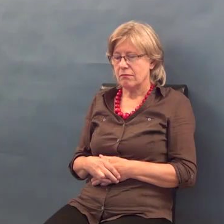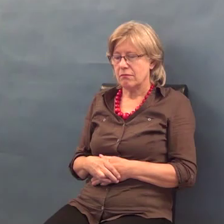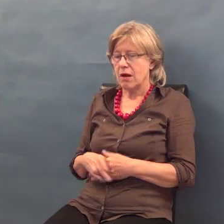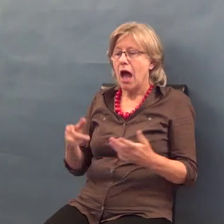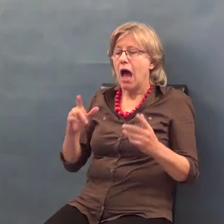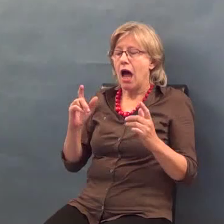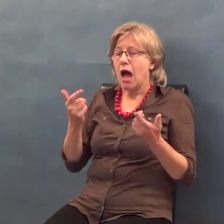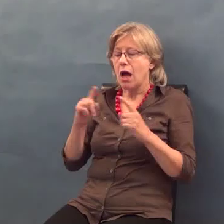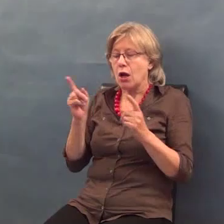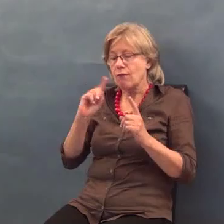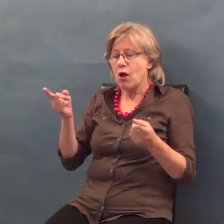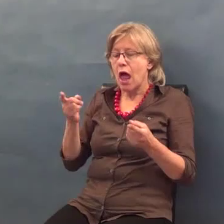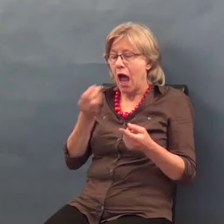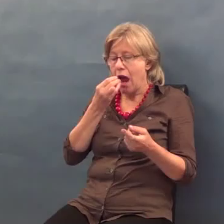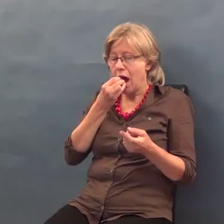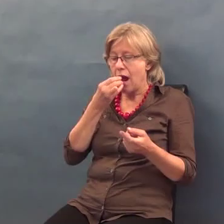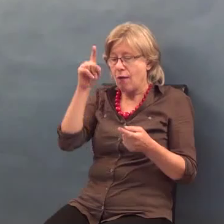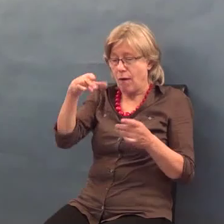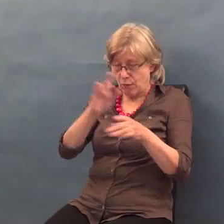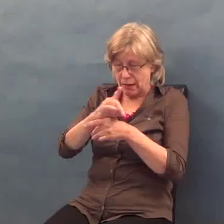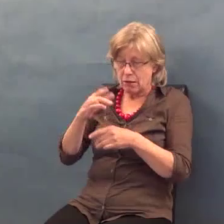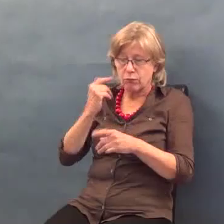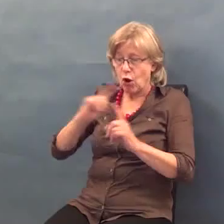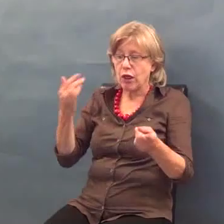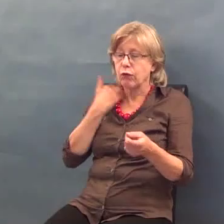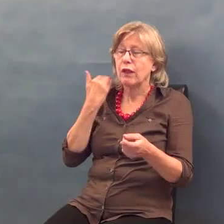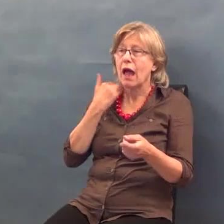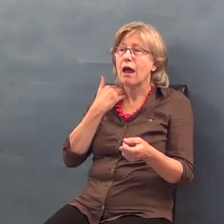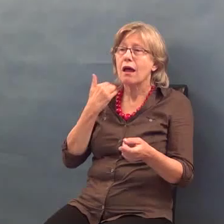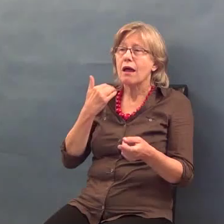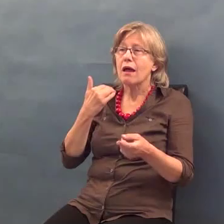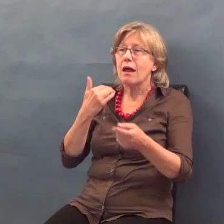Ale czego nie wolno? Wódka w restauracji nie może być?